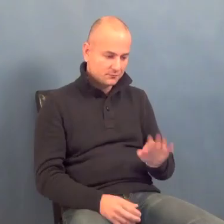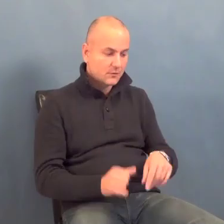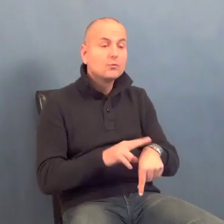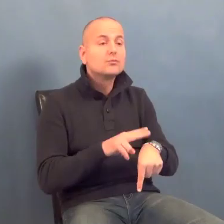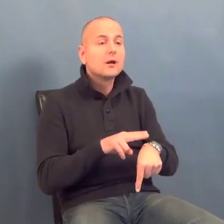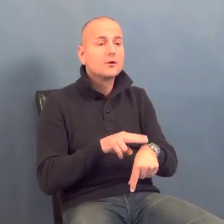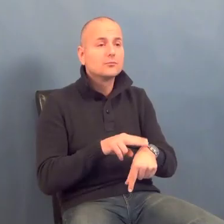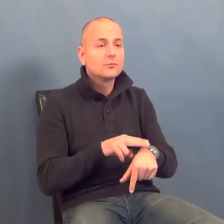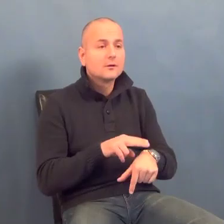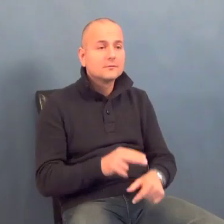O której godzinie?